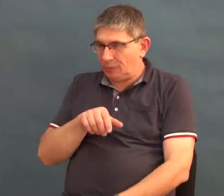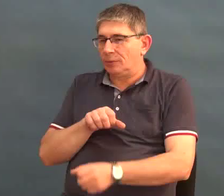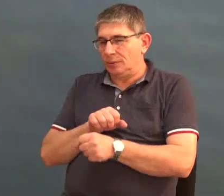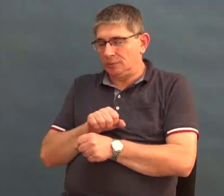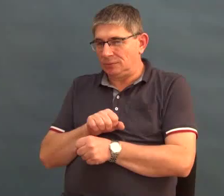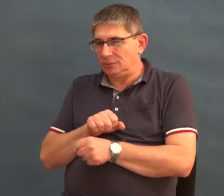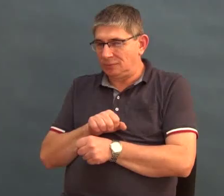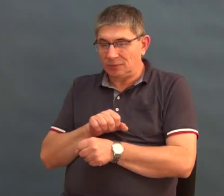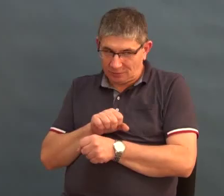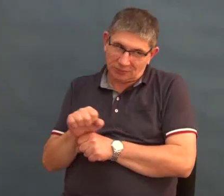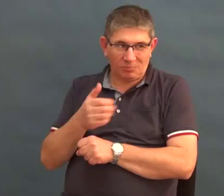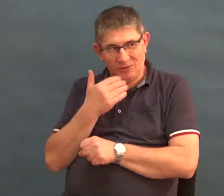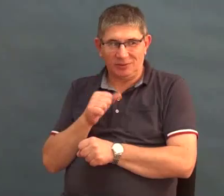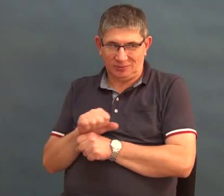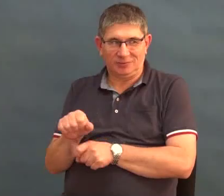Jest czy nie ma?